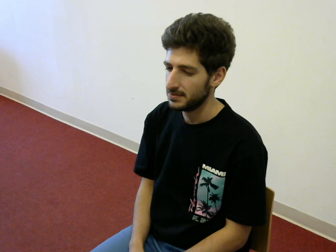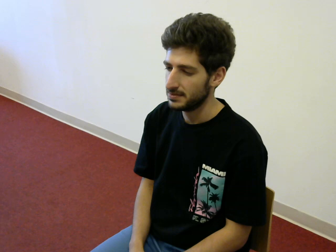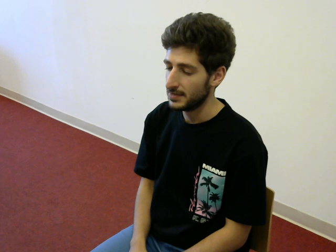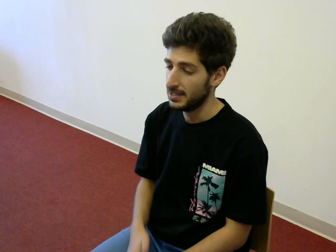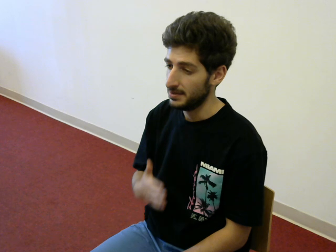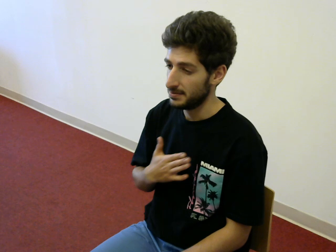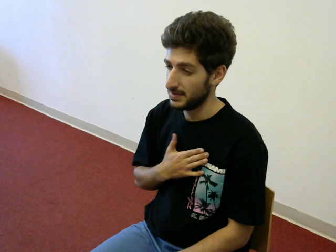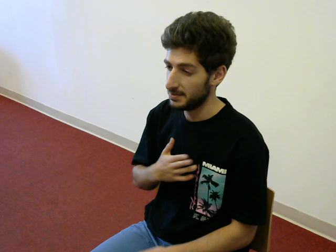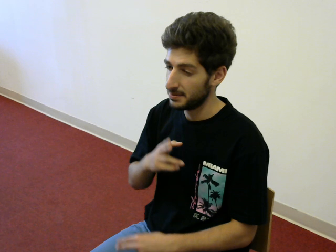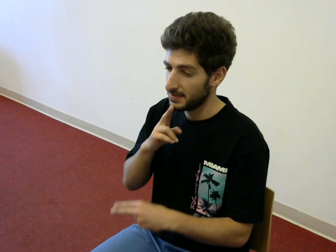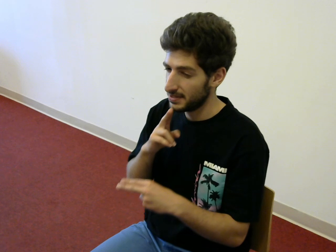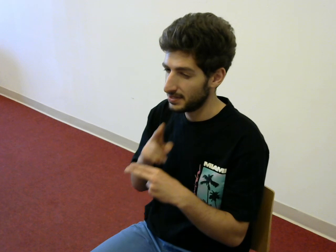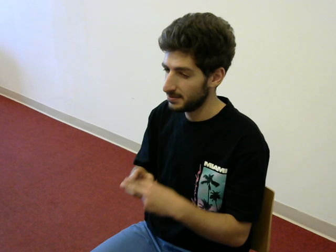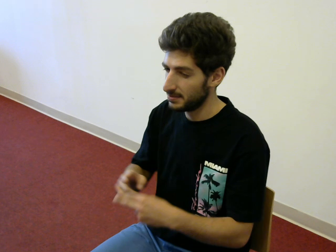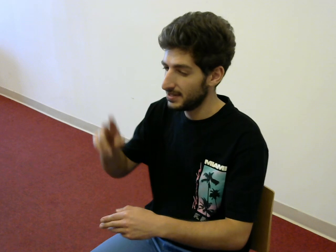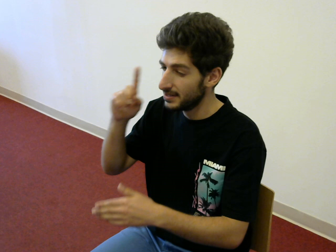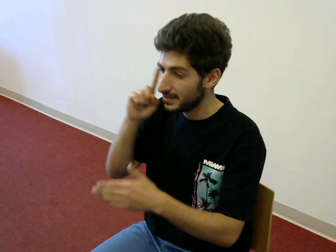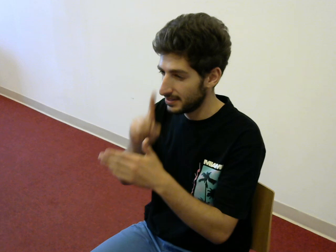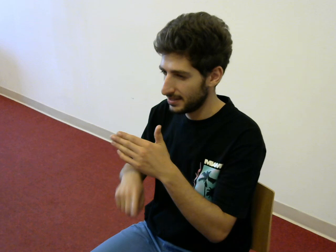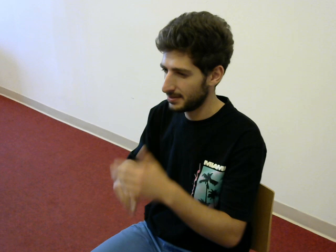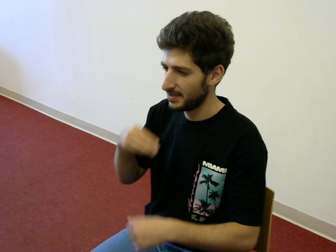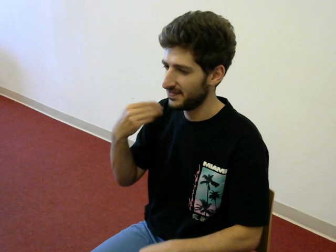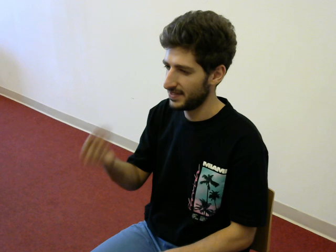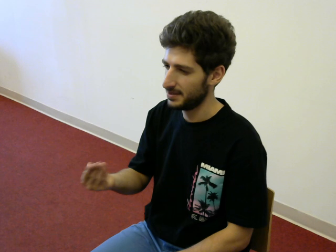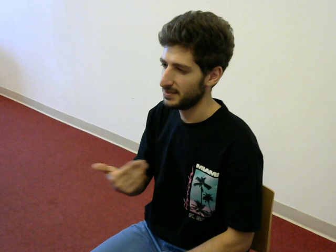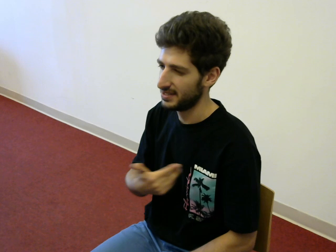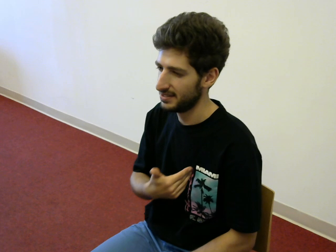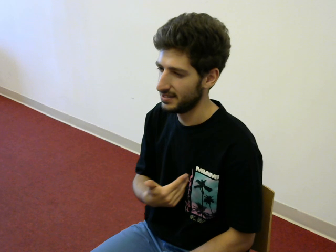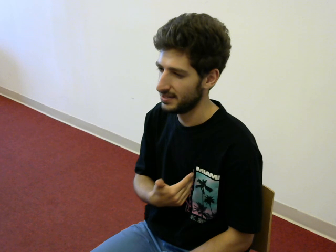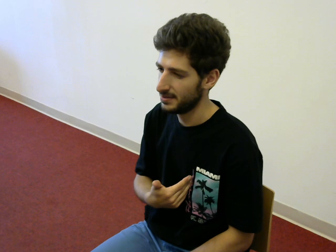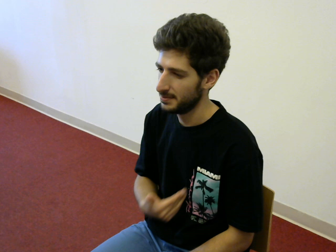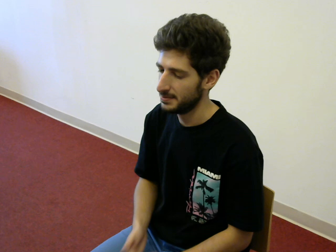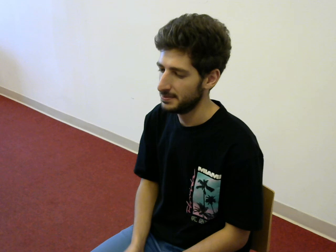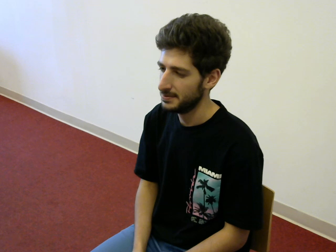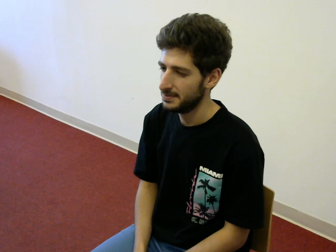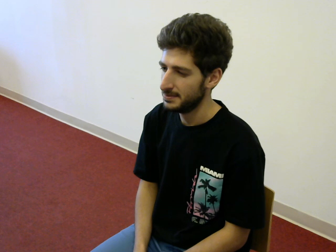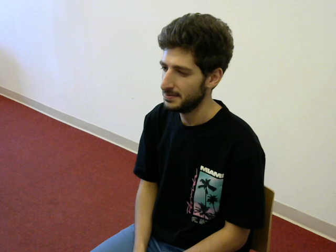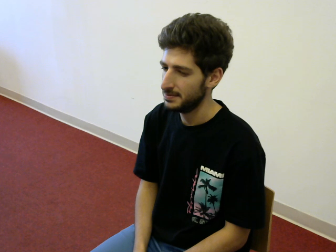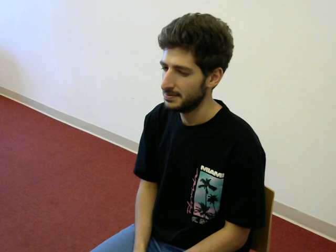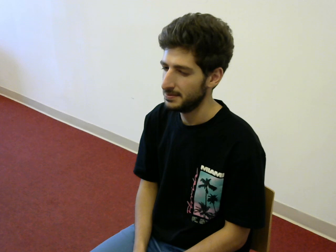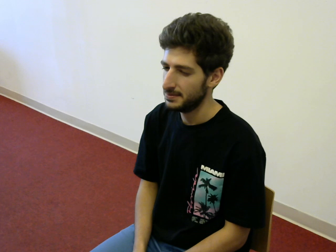Mən bacıma etibarnamə vermək istəyirəm